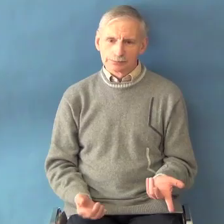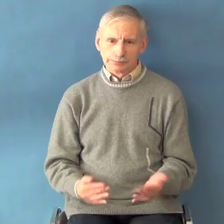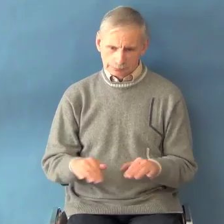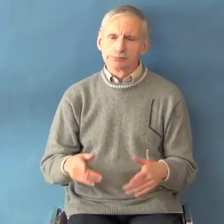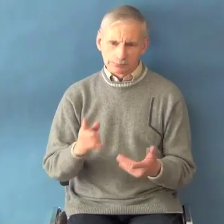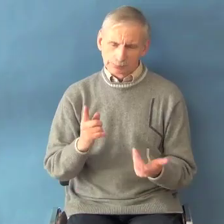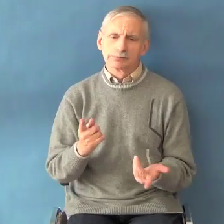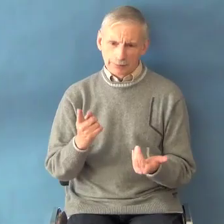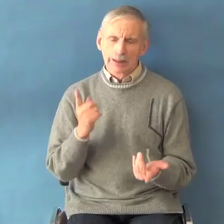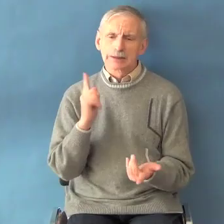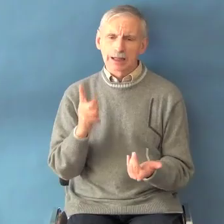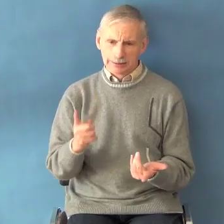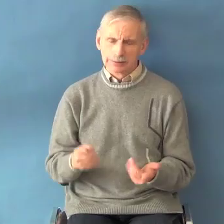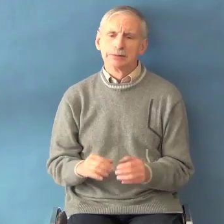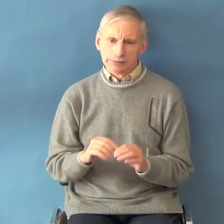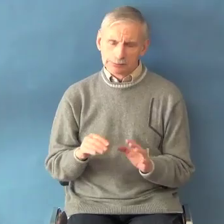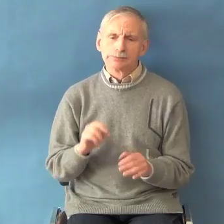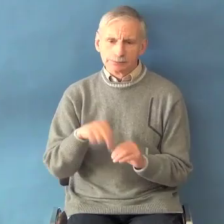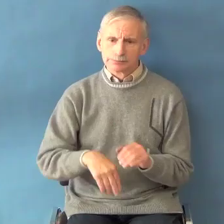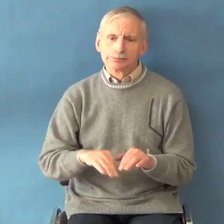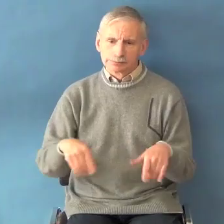Zakaz pływania.